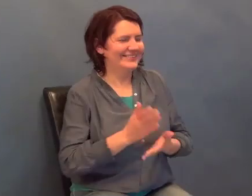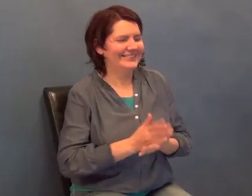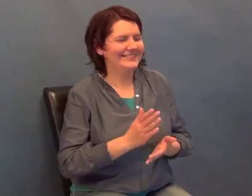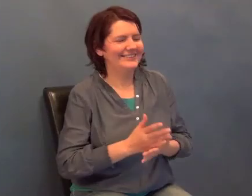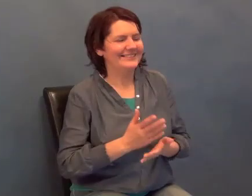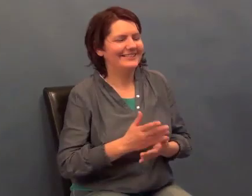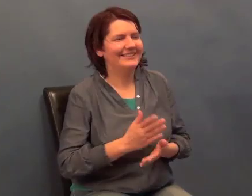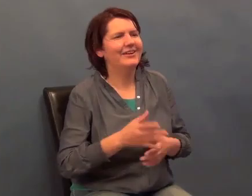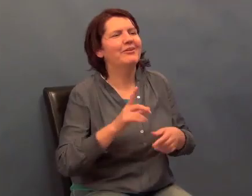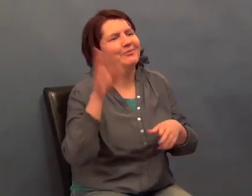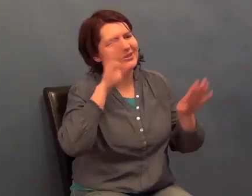Już, już, już.